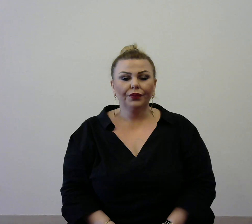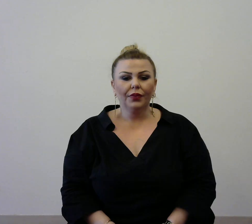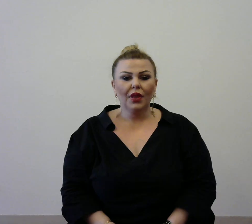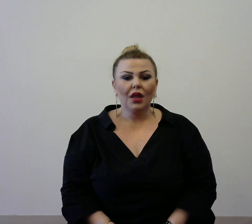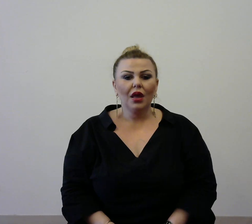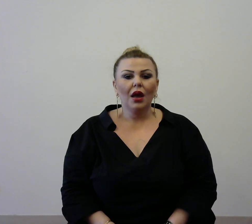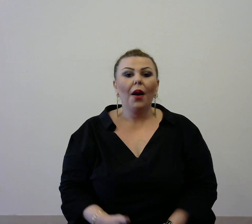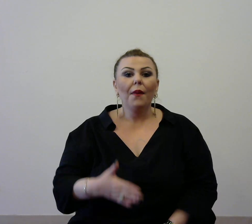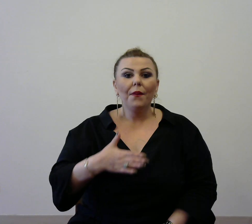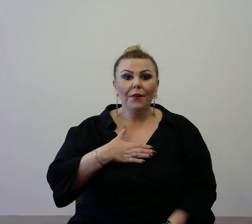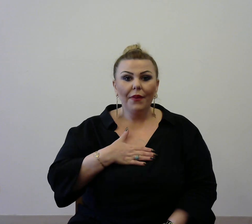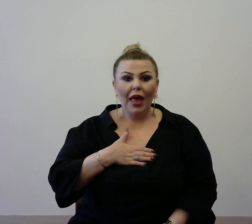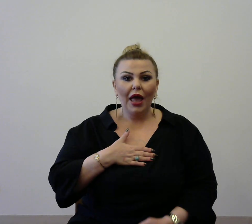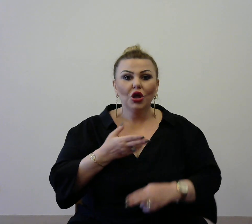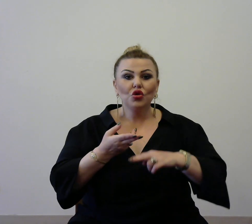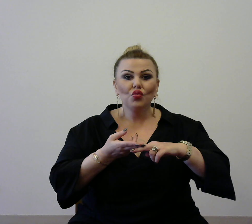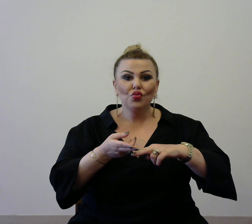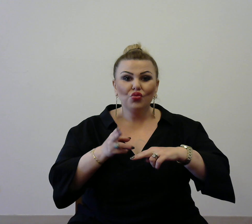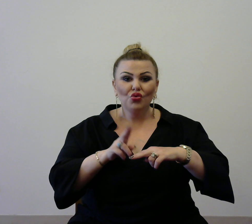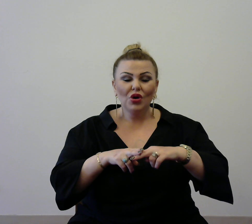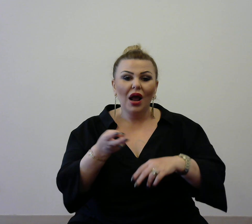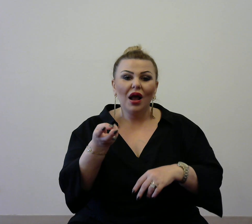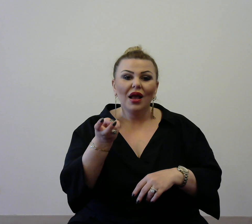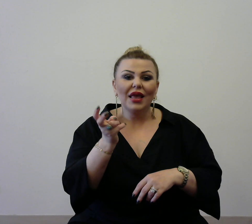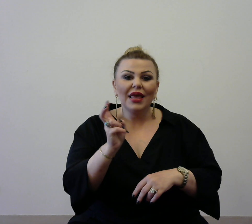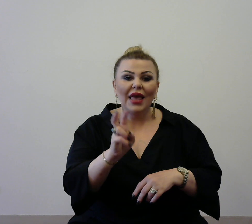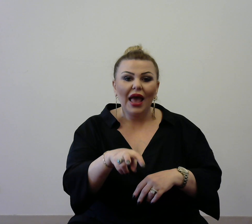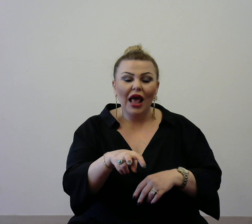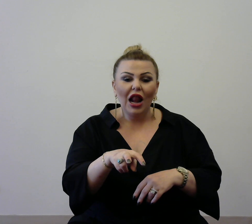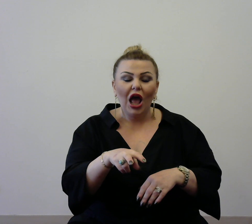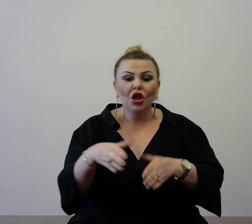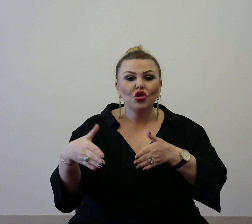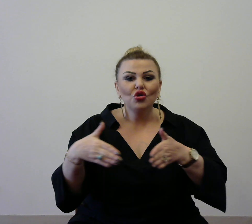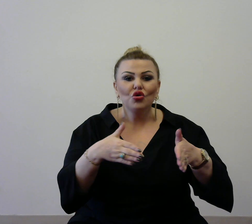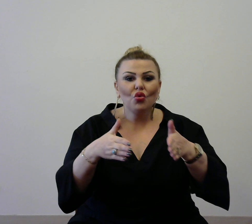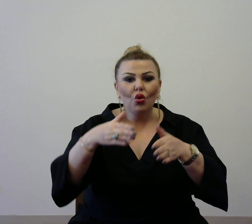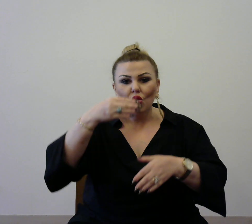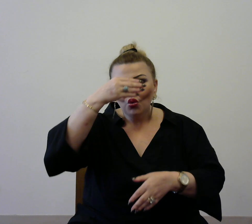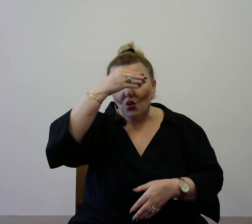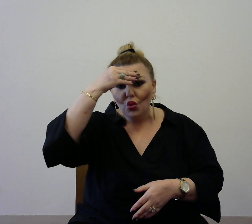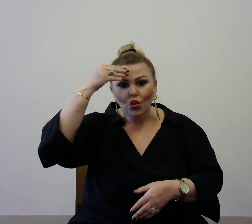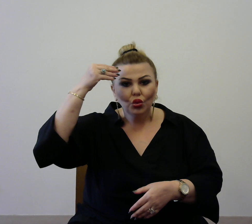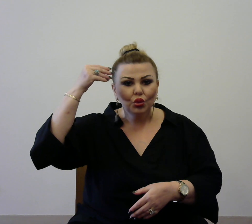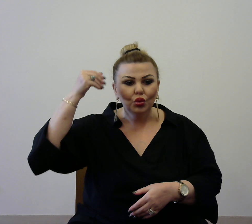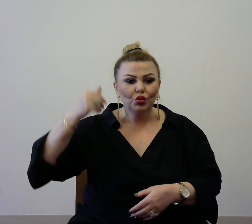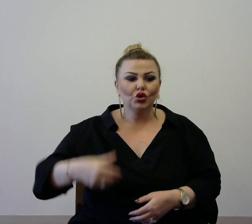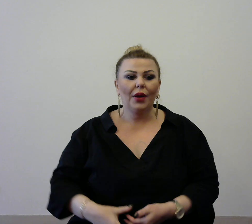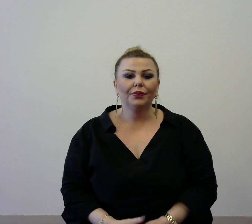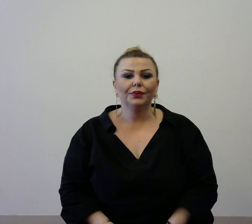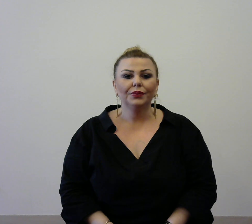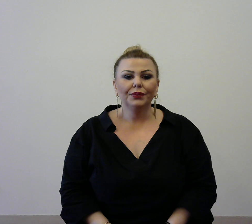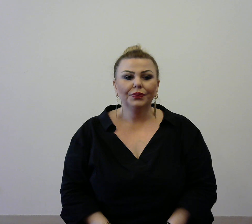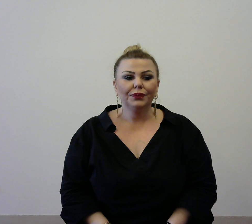Mən bura gələn yolu unutmuşam